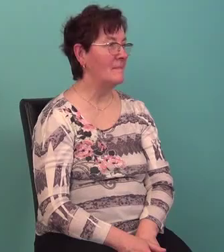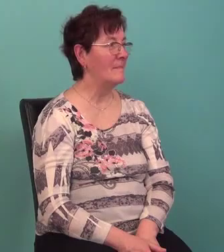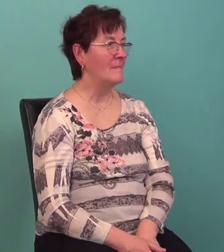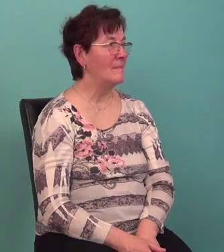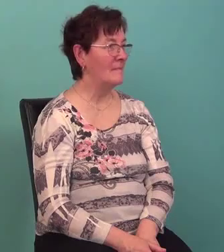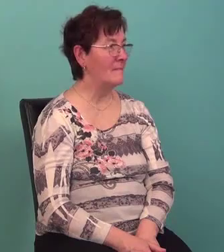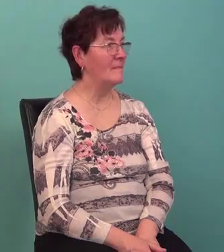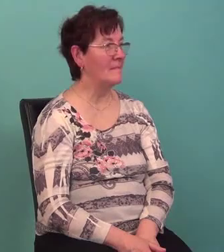Tam, na działce.